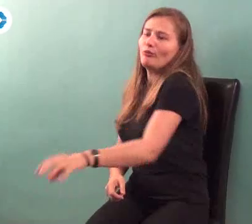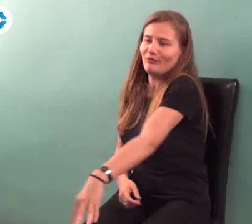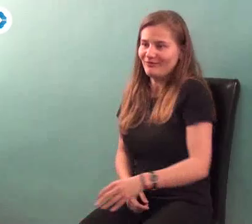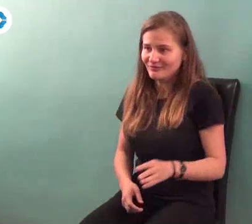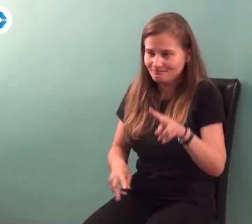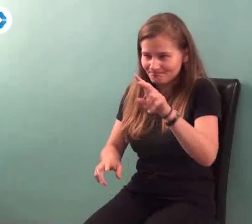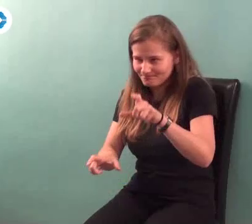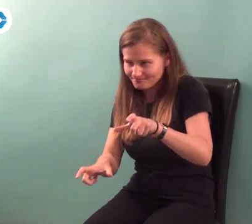Policjant patrzy na niego, pilnuje go.